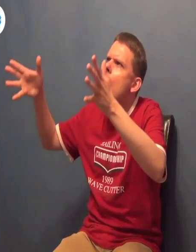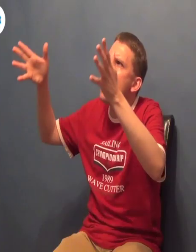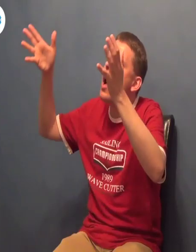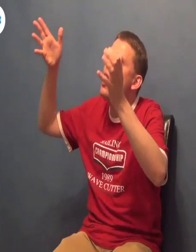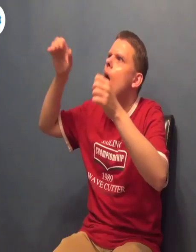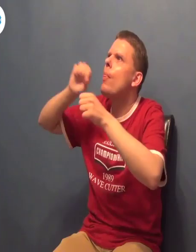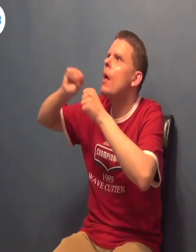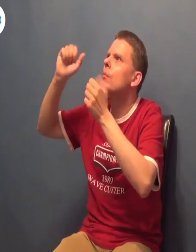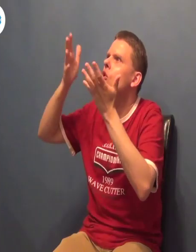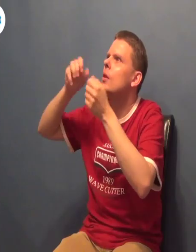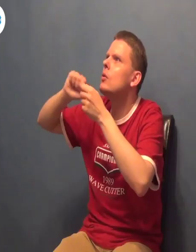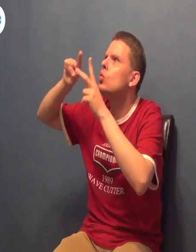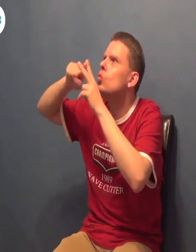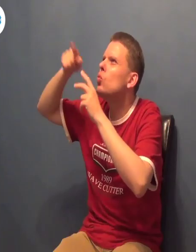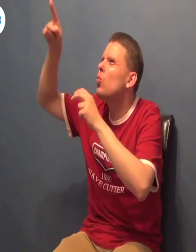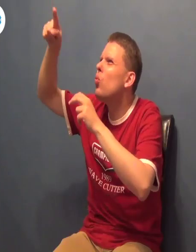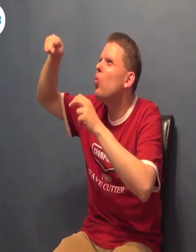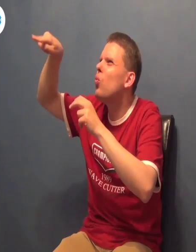I w tym drzewie jest dziupla.